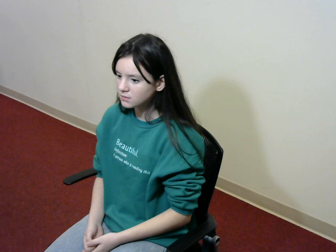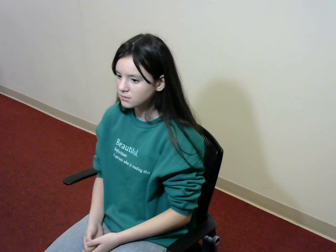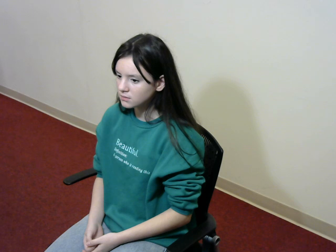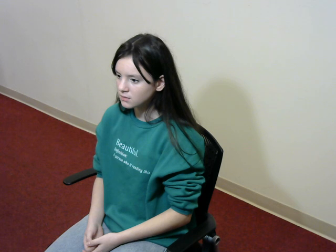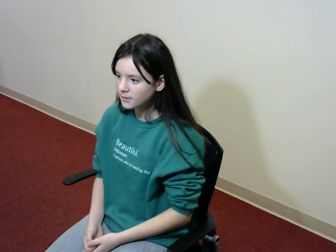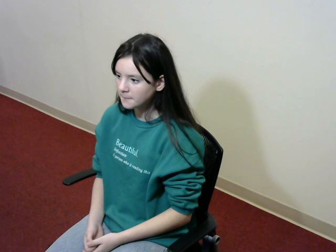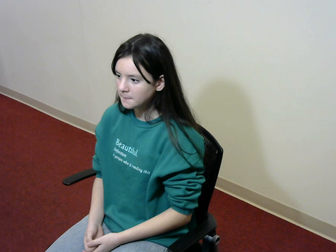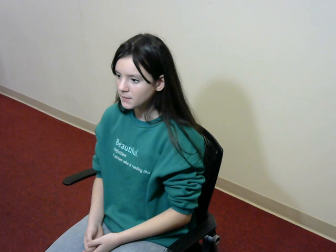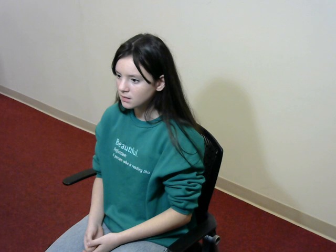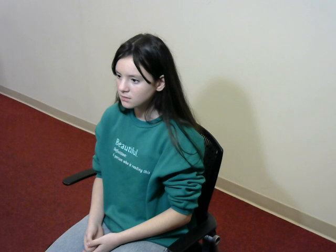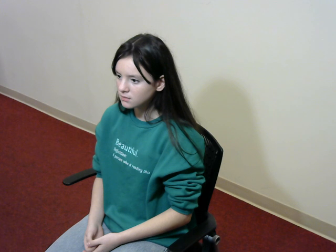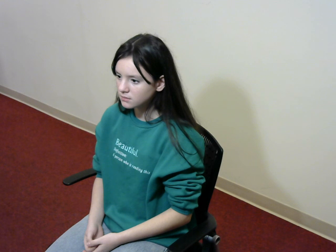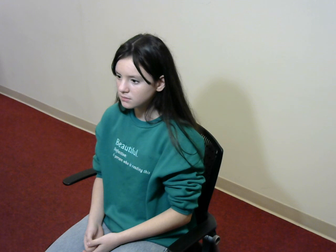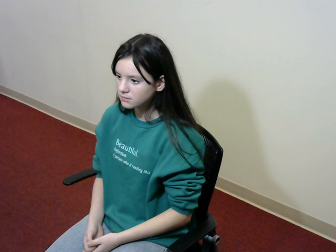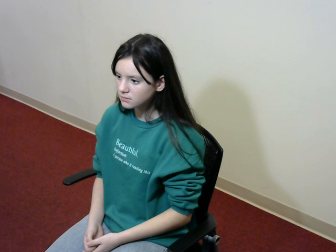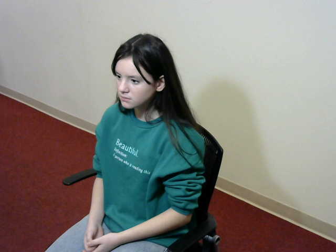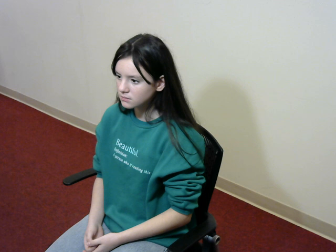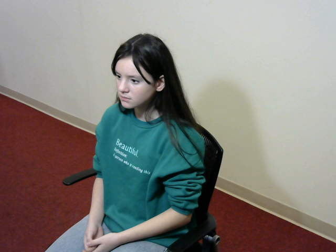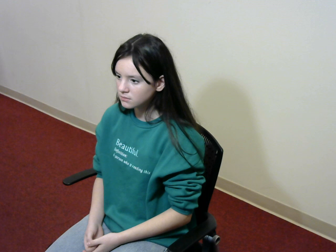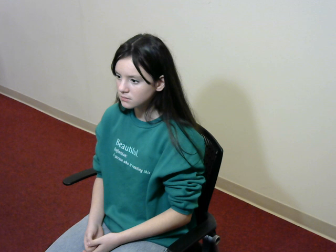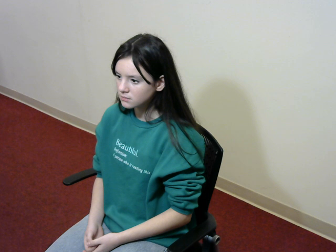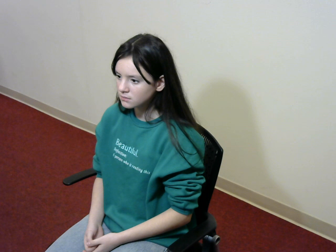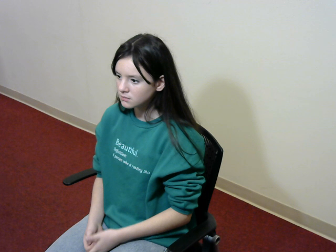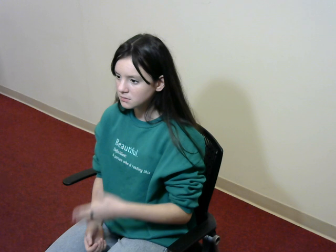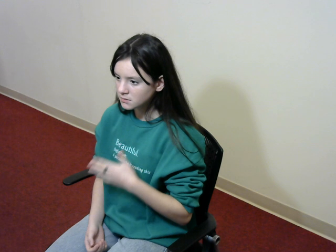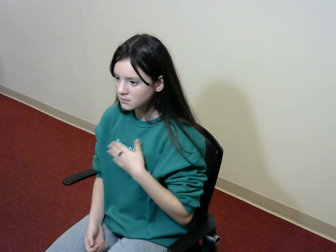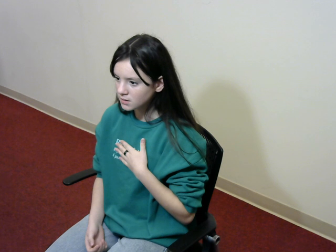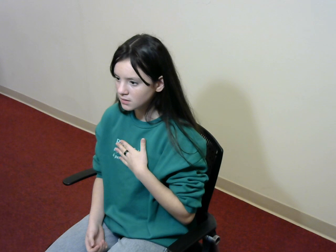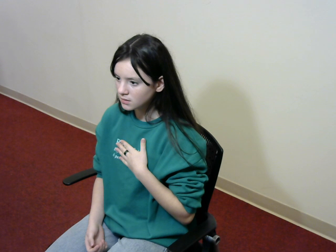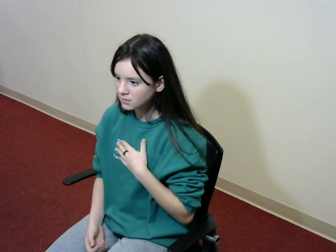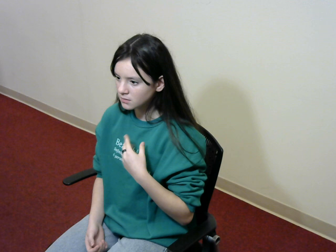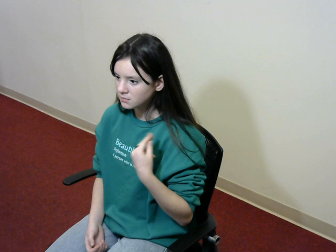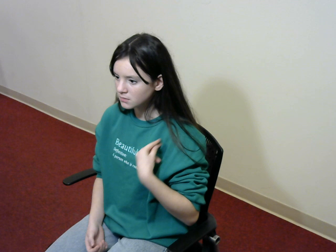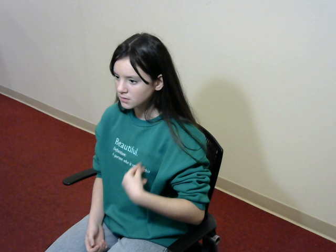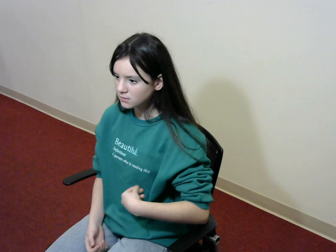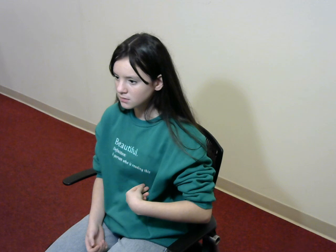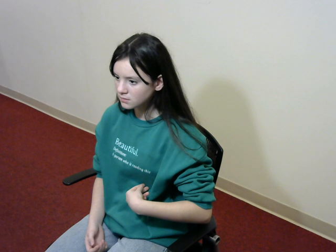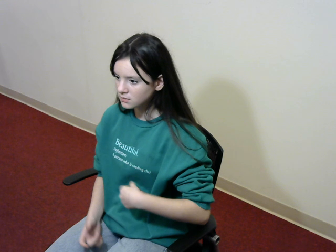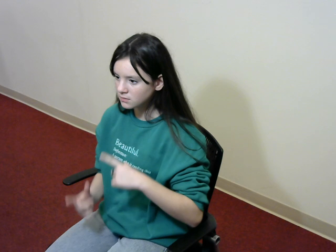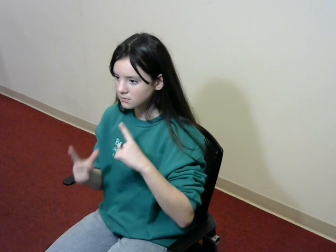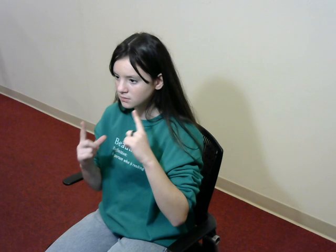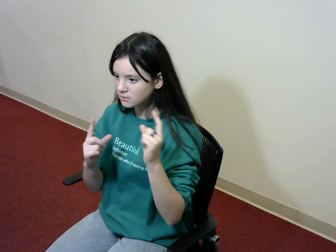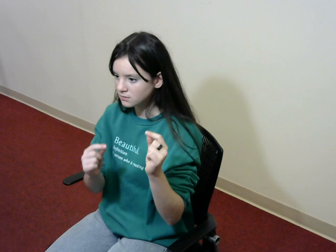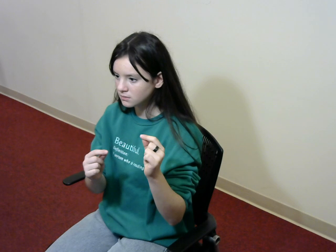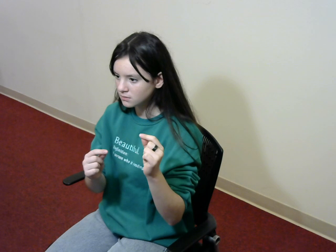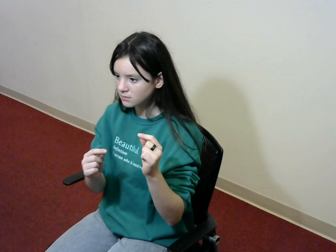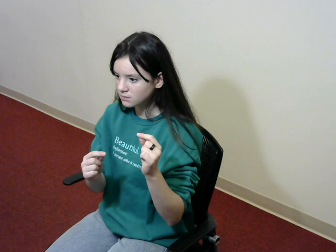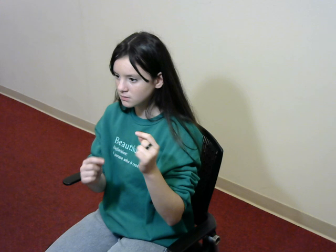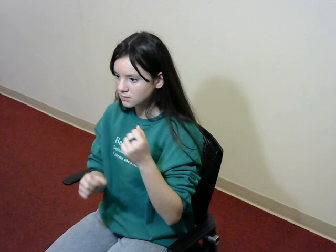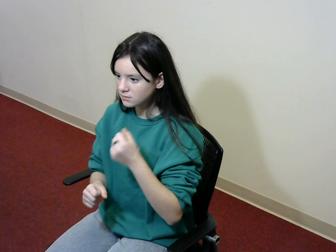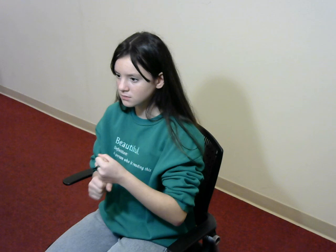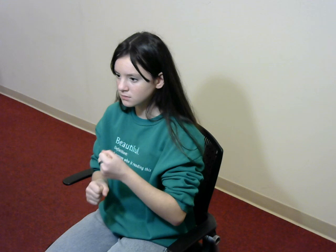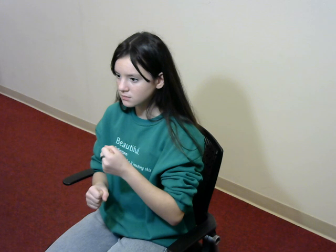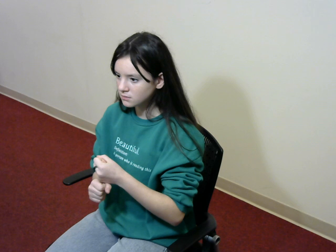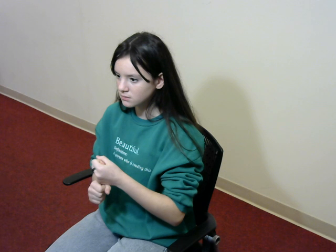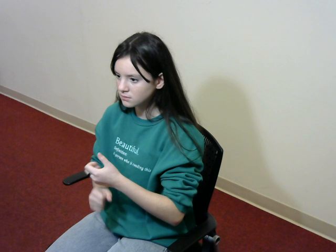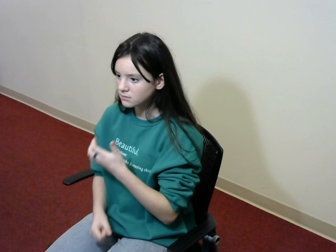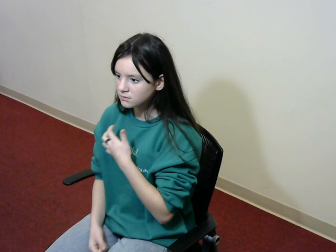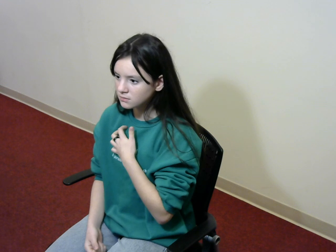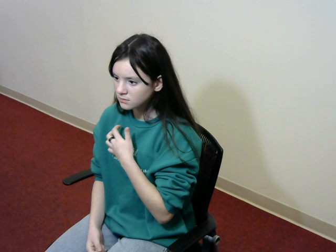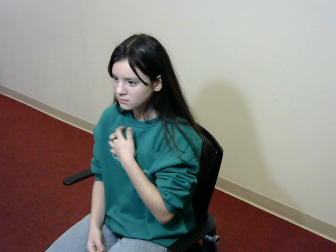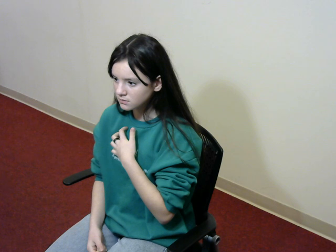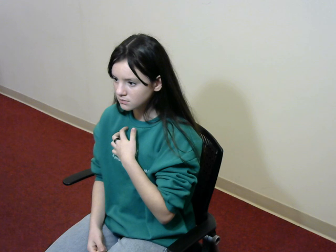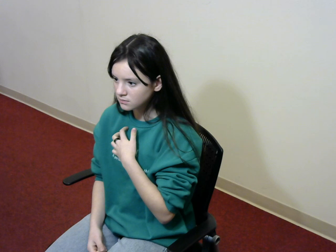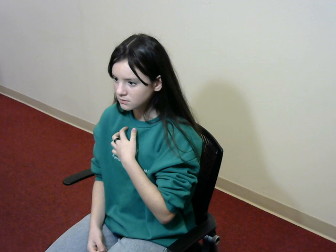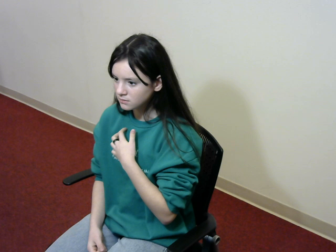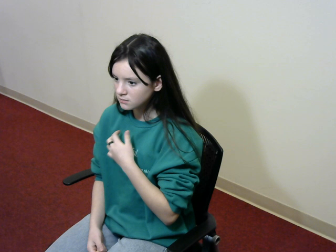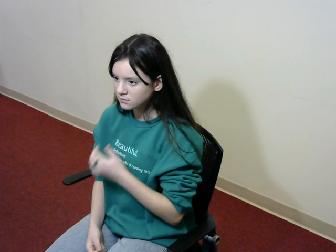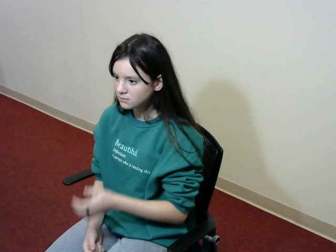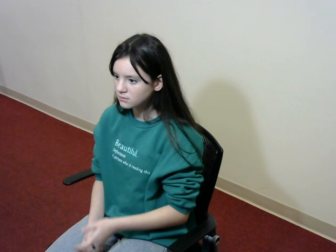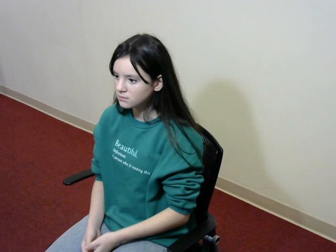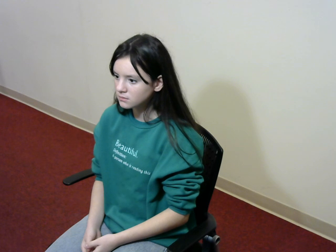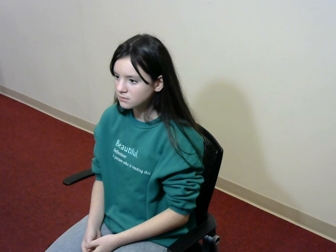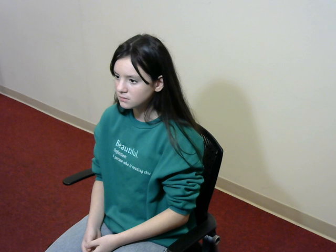Mən Fransaya səyahet etmək istəyirəm